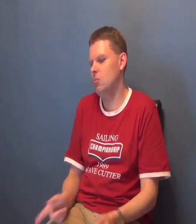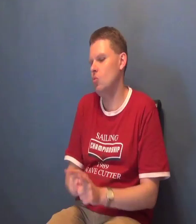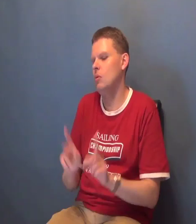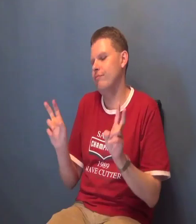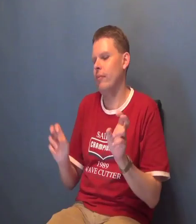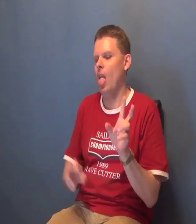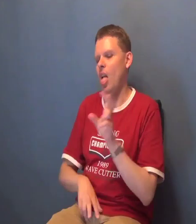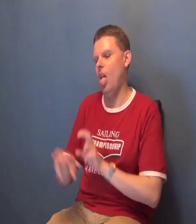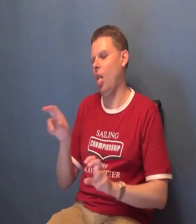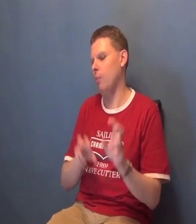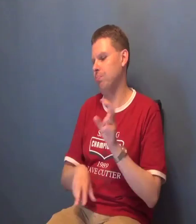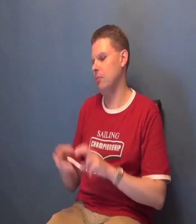Wygląda to na chemię.